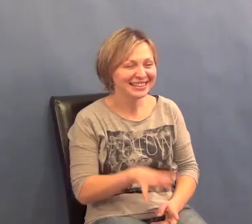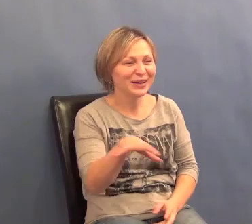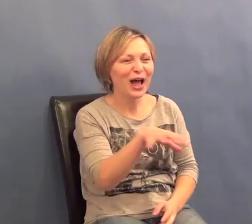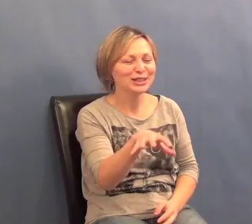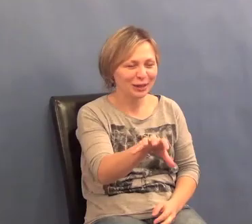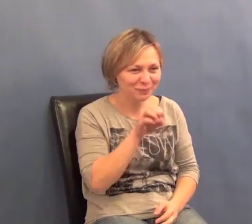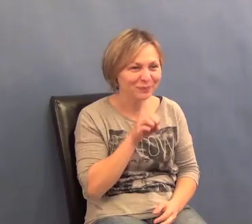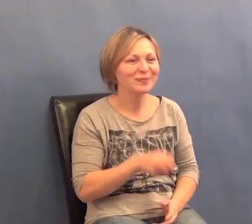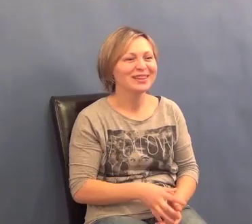Kradnie.